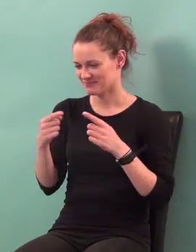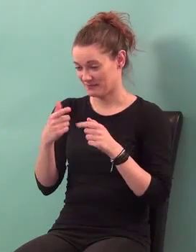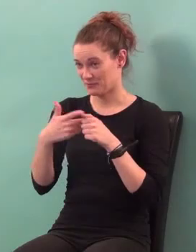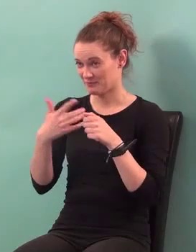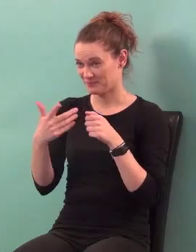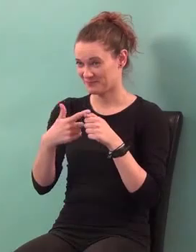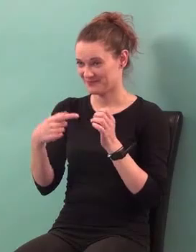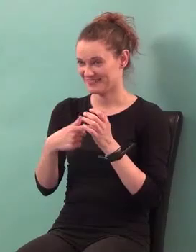Dwudziesty piąty?